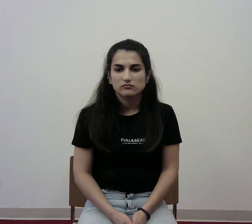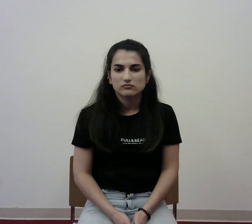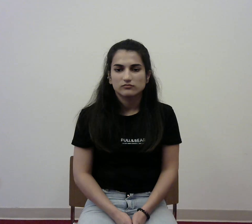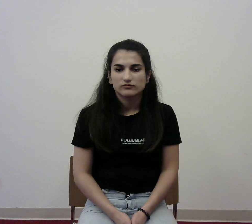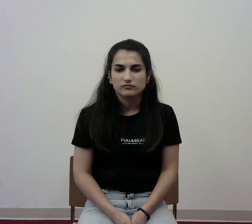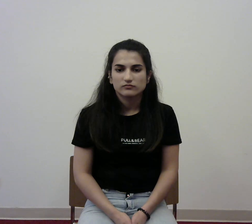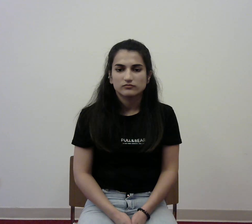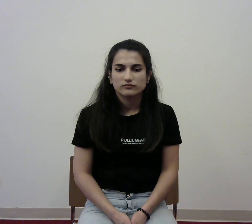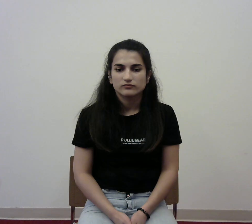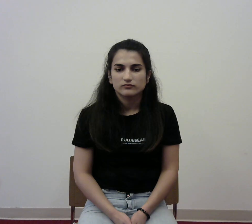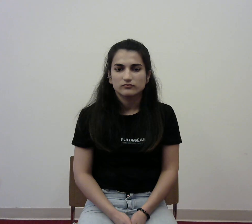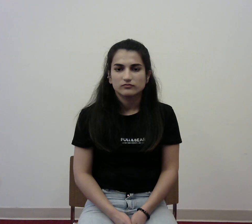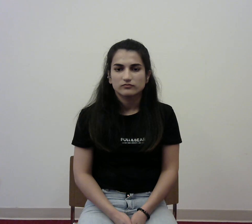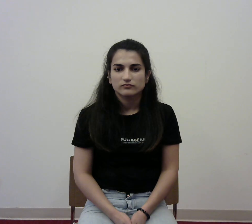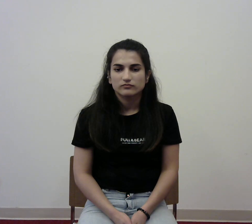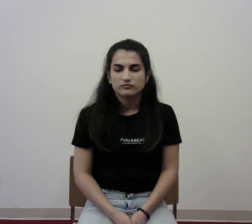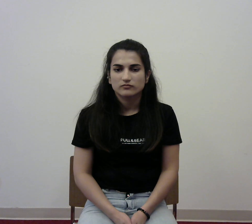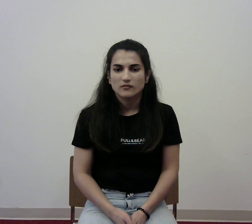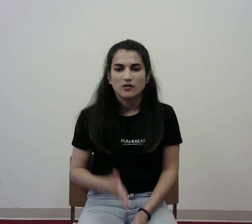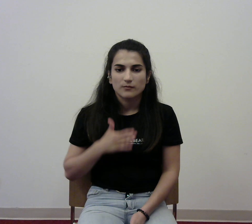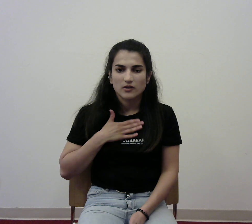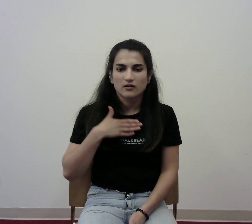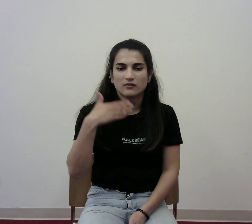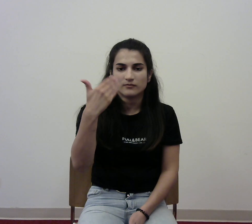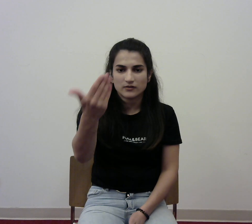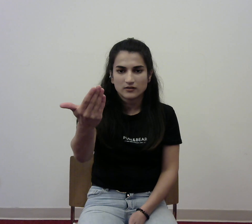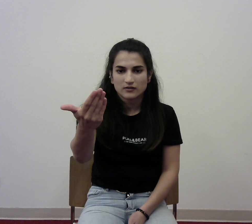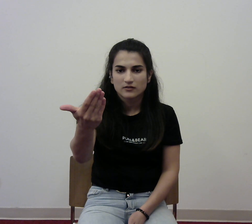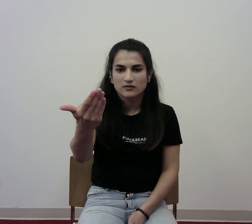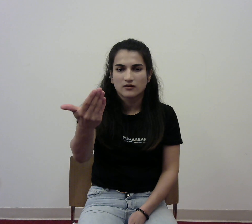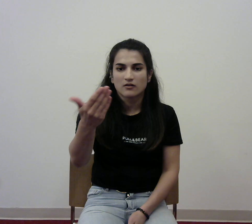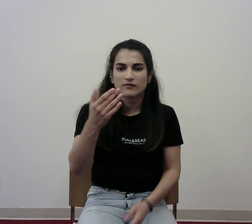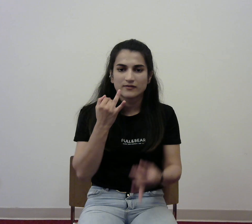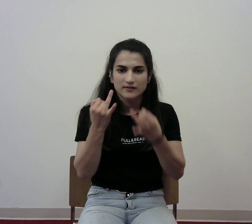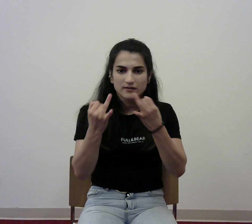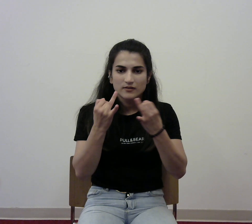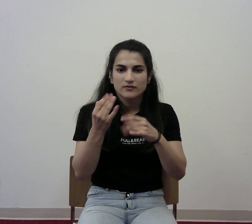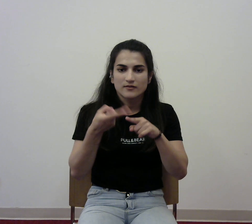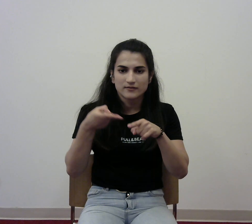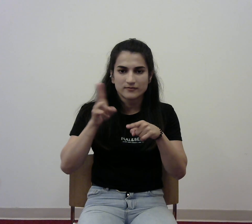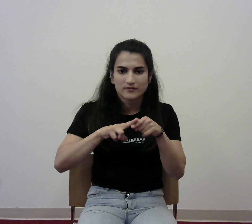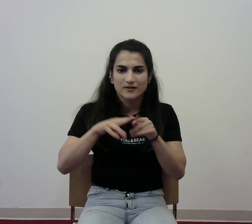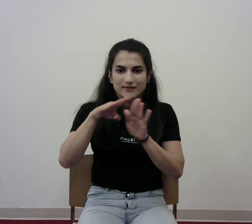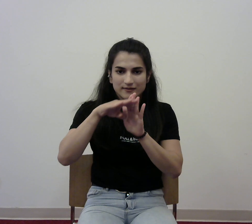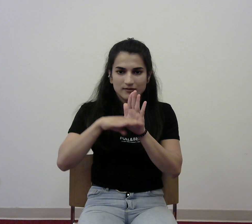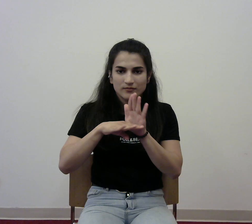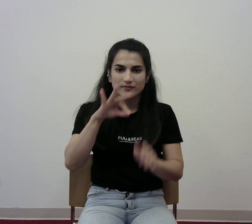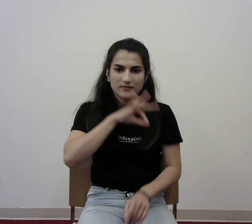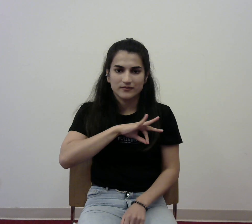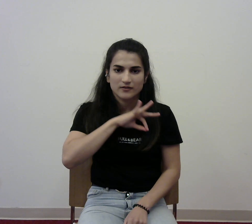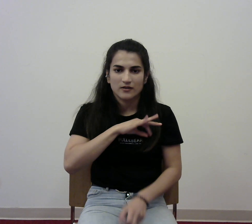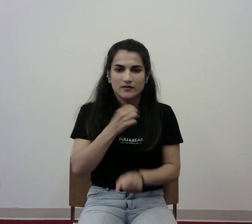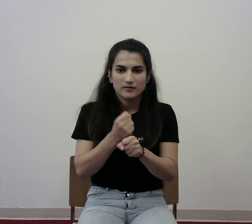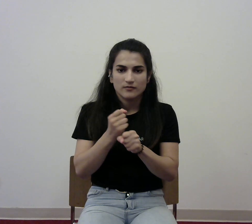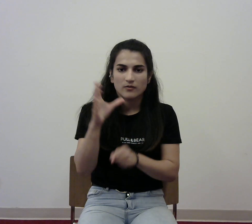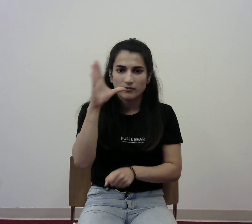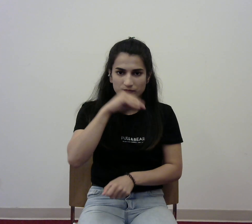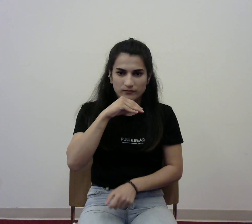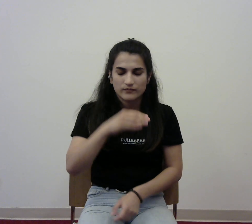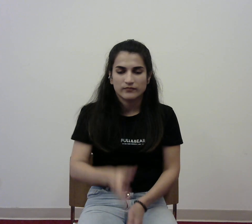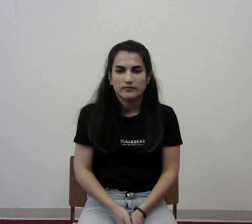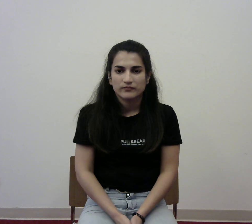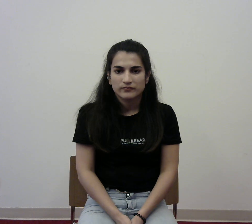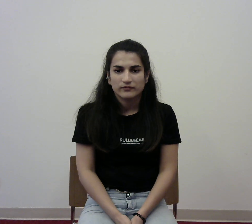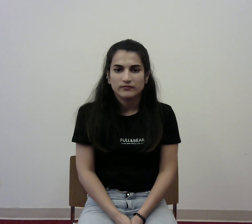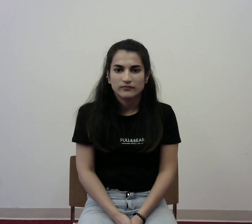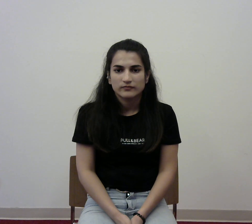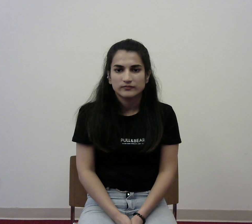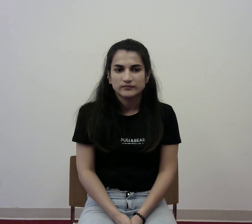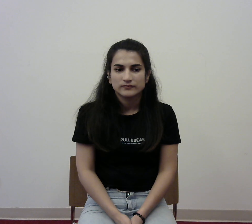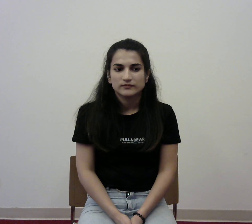Mən sizinlə danışmaq üçün proqramdan istifadə edə bilərəm